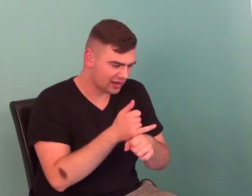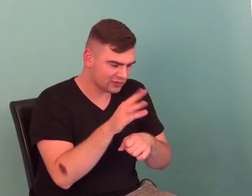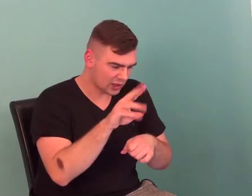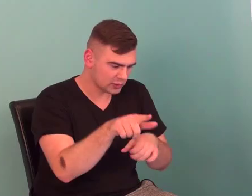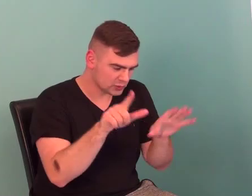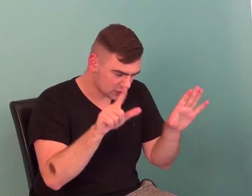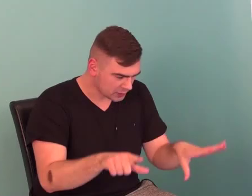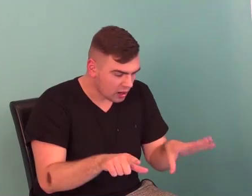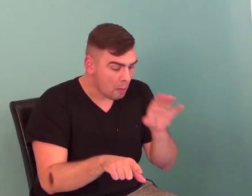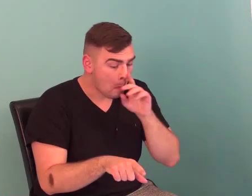Wtorek o siódmej.